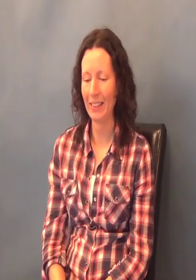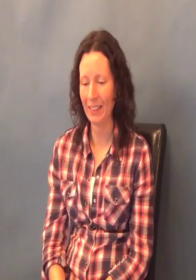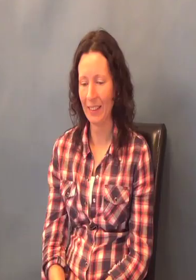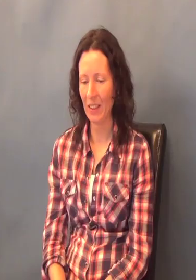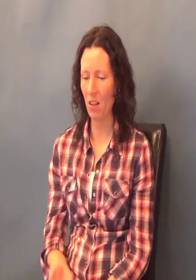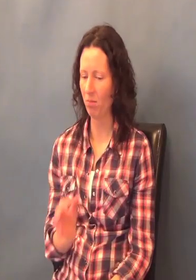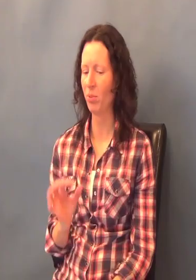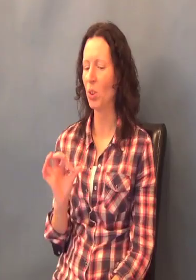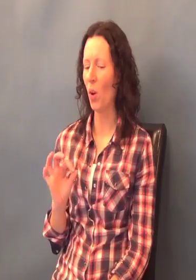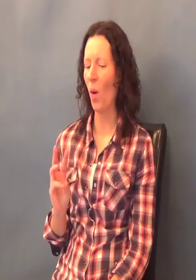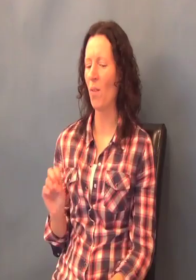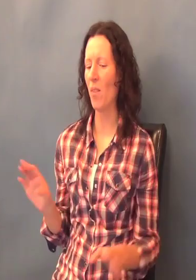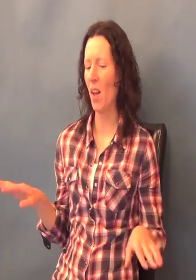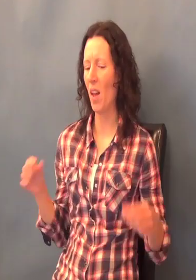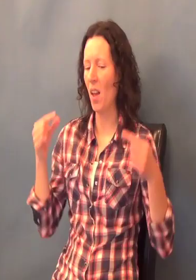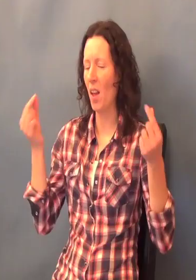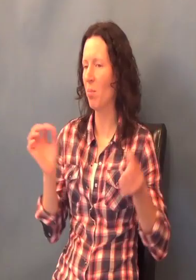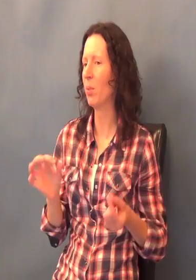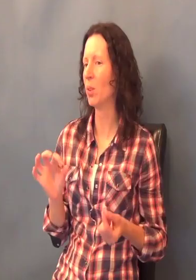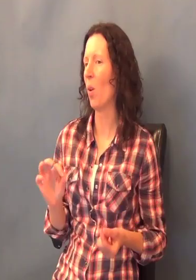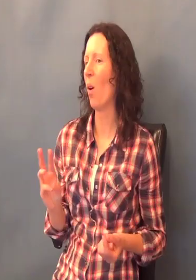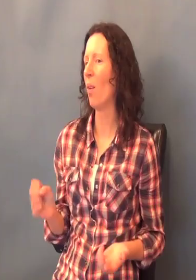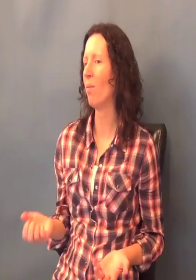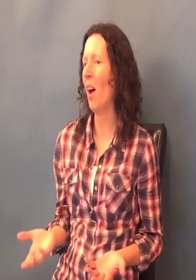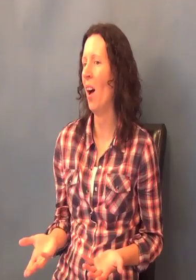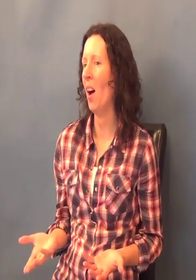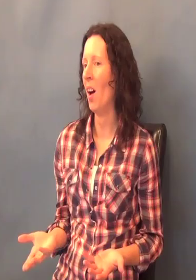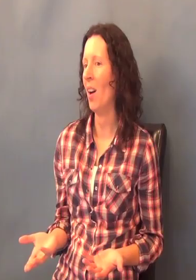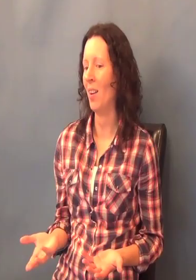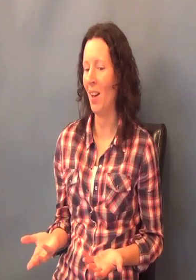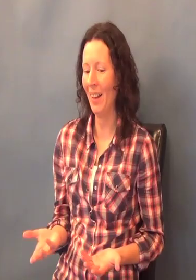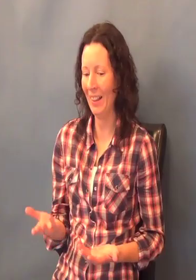Zgadza się, to sowa, z takimi spiczastymi uszami.